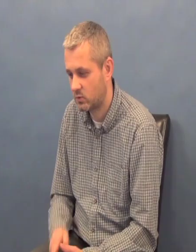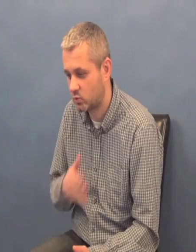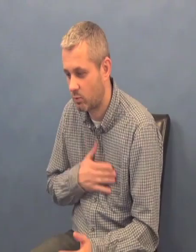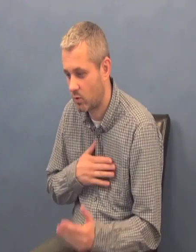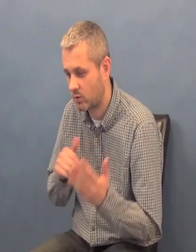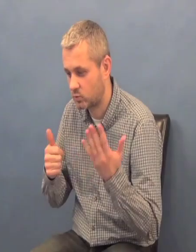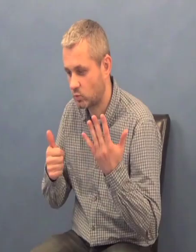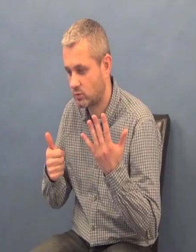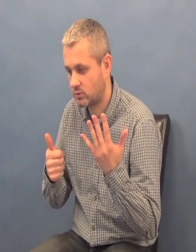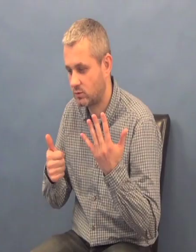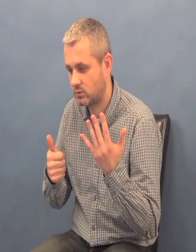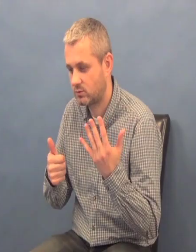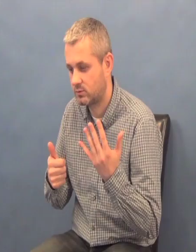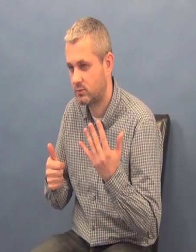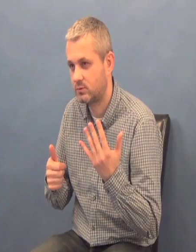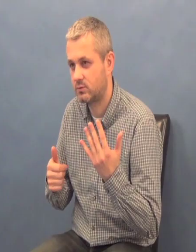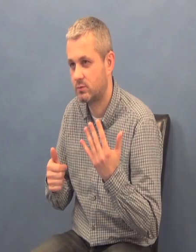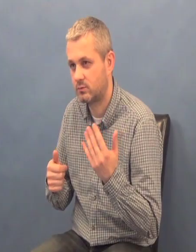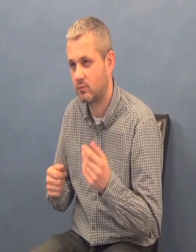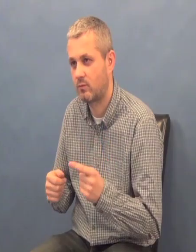W sobotę szóstego.